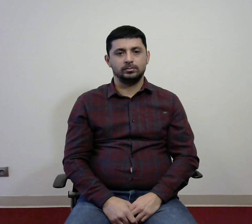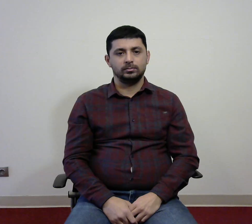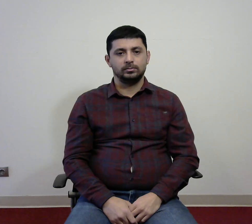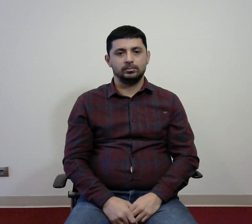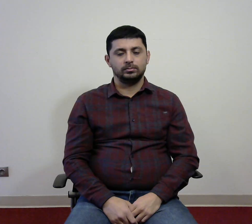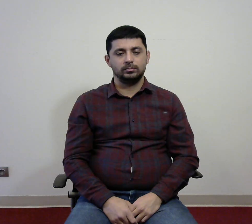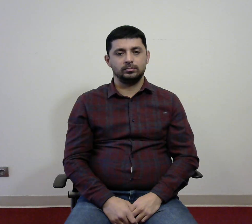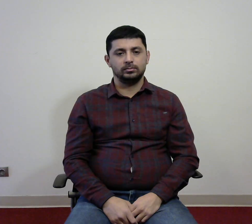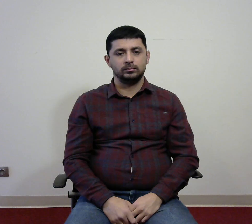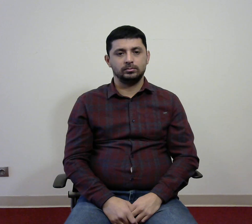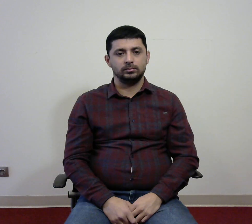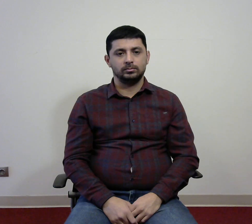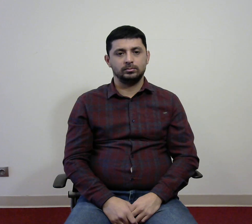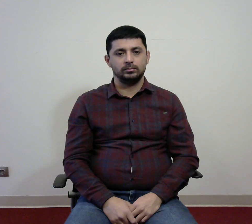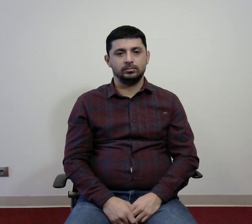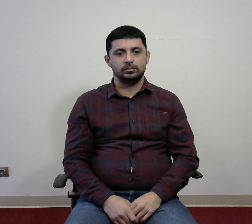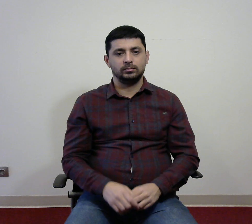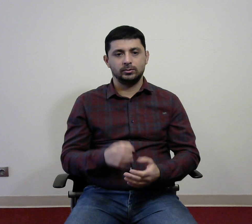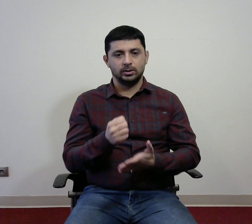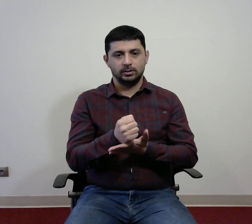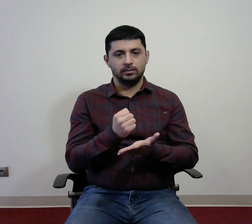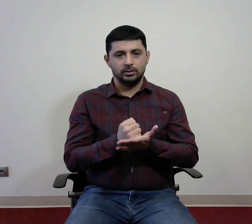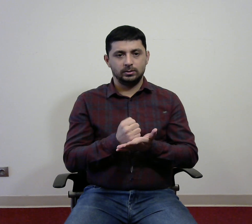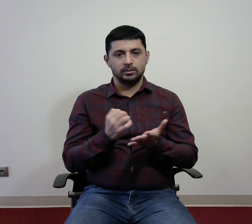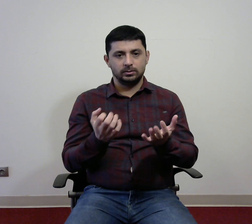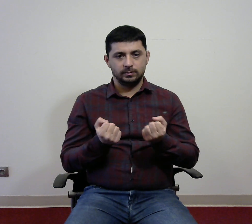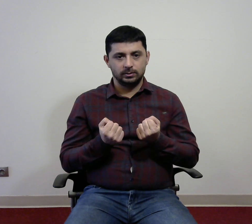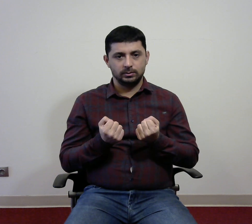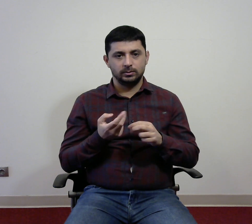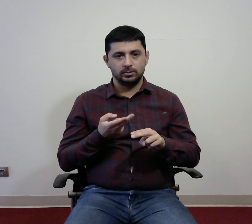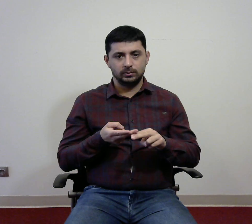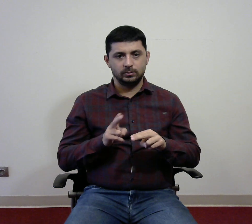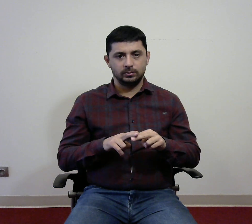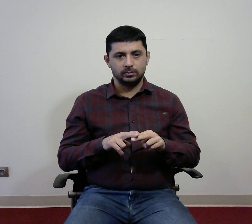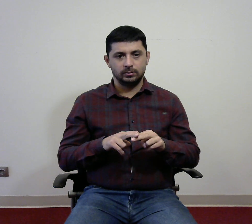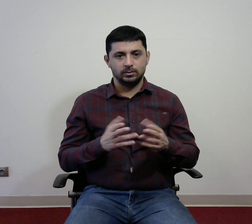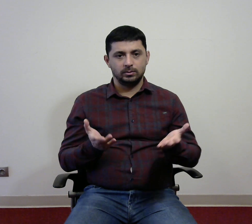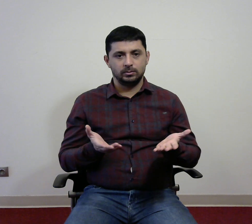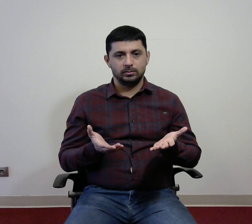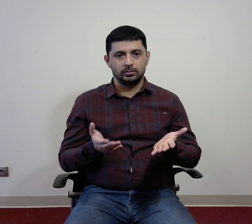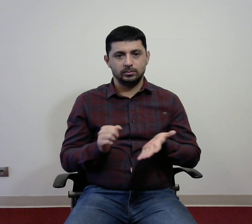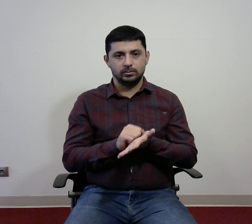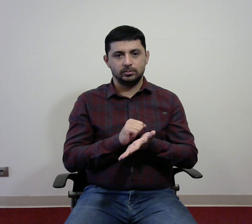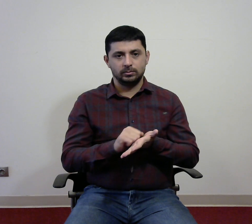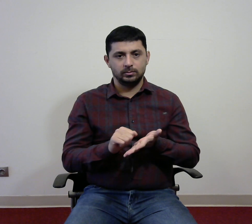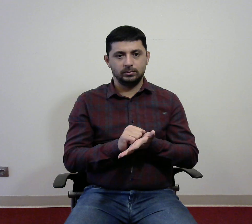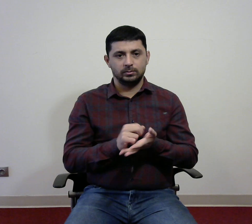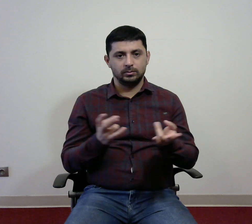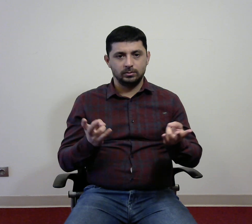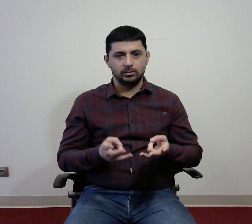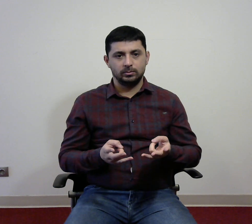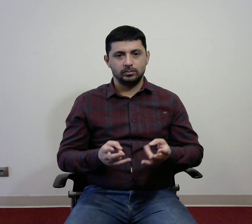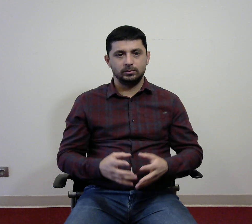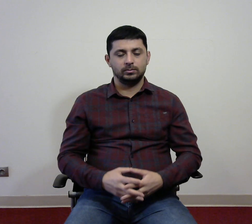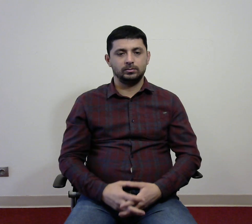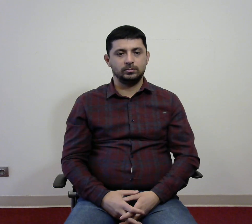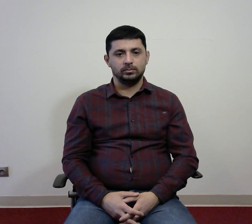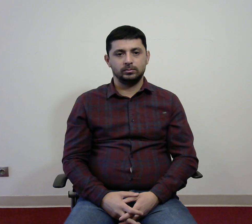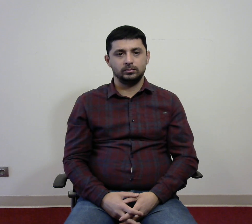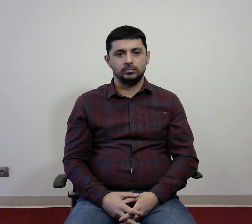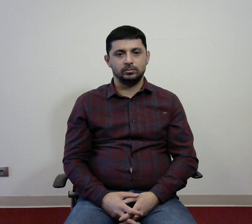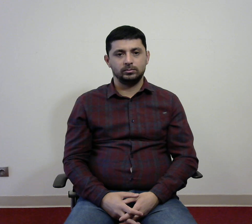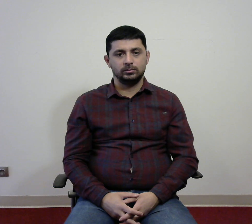Viza almaq üçün hansı sənədlər lazımdır?